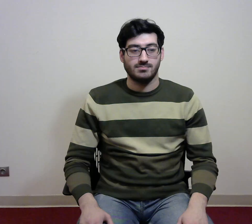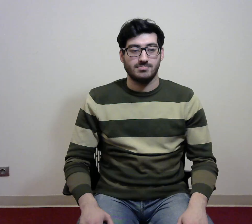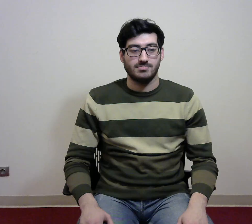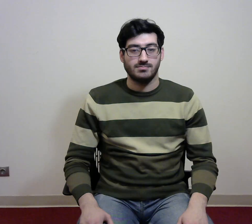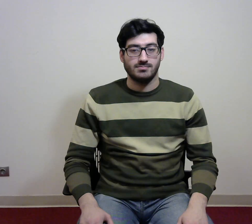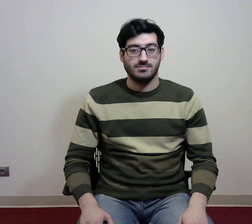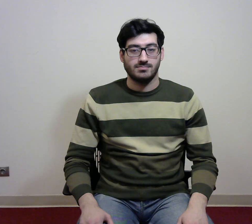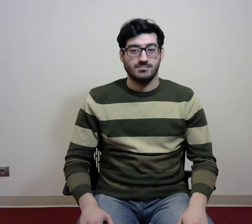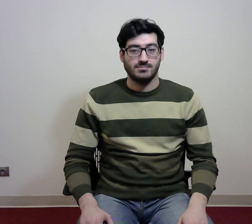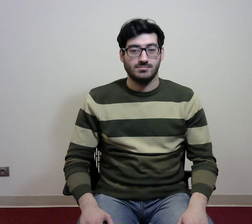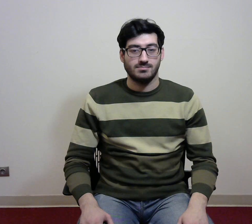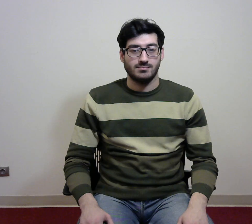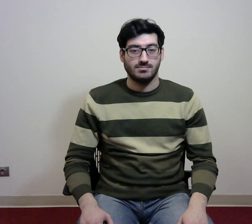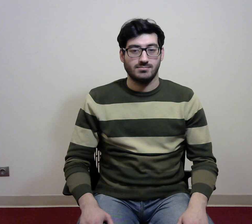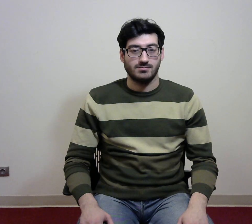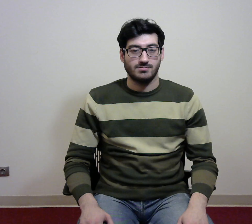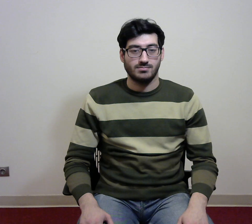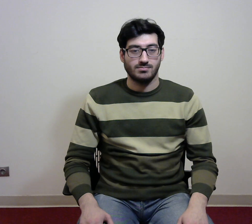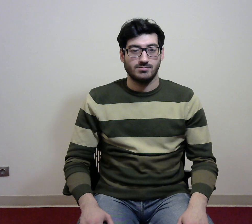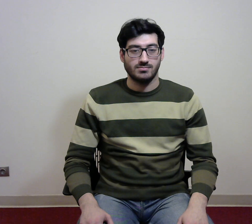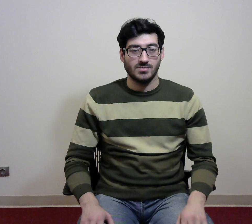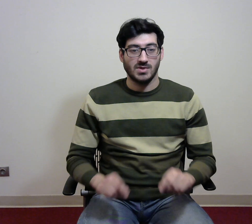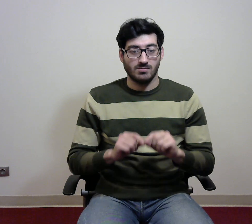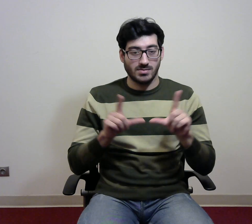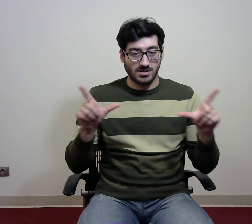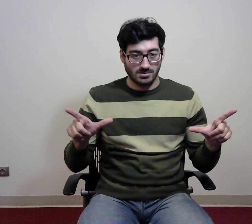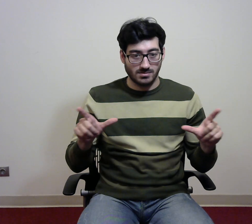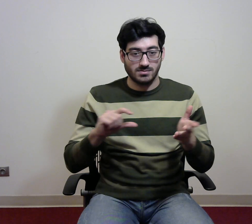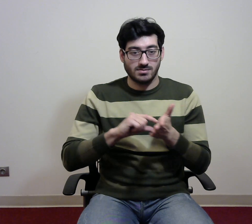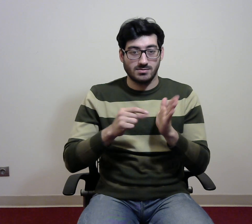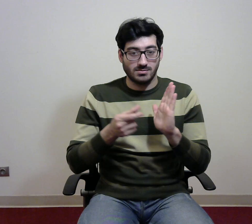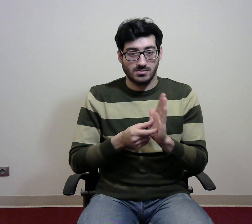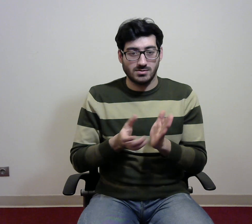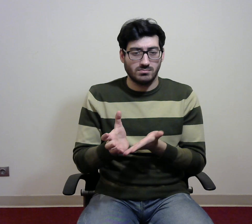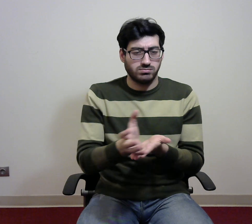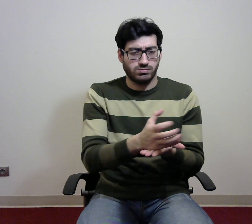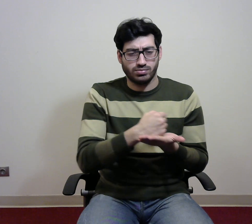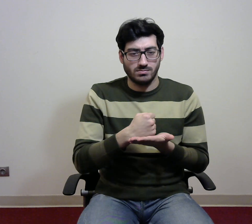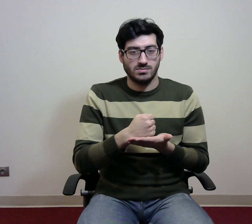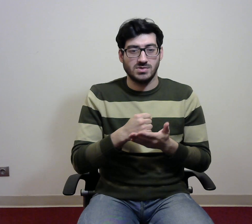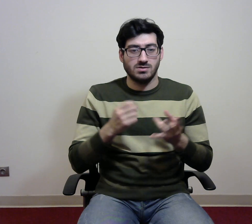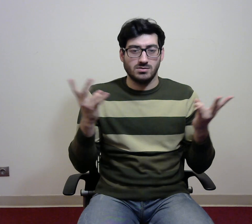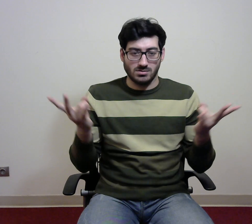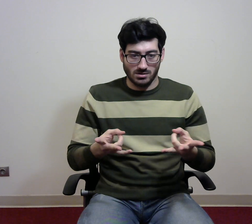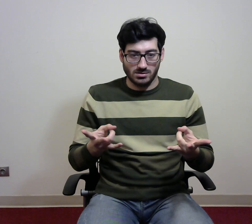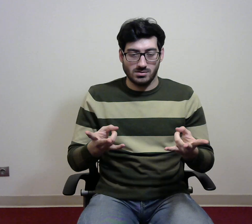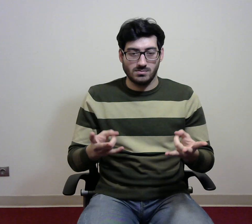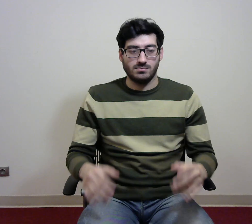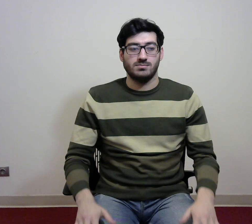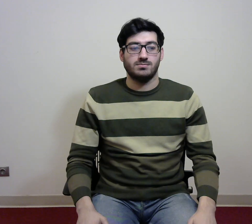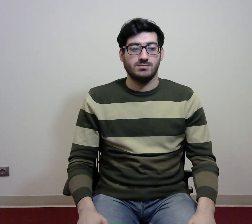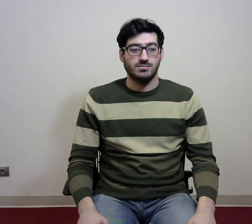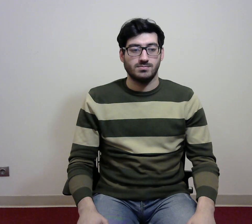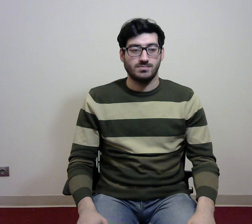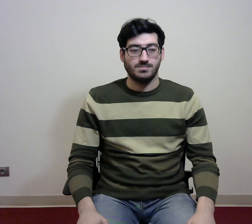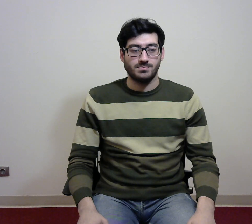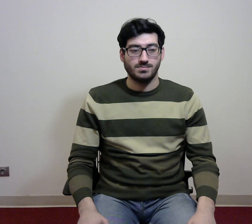Məktəbdə otaqları yığışdırmaq lazımdır